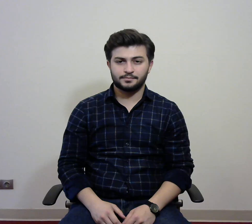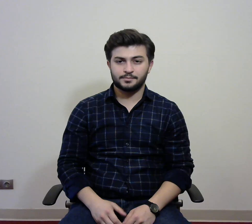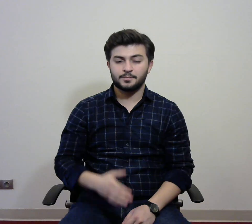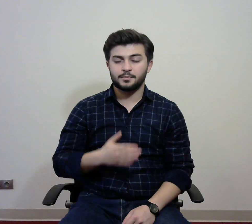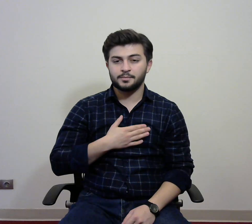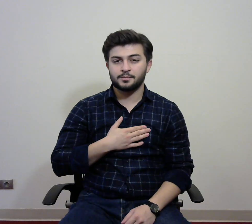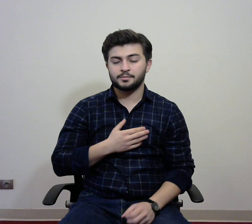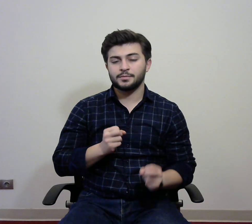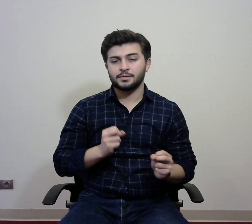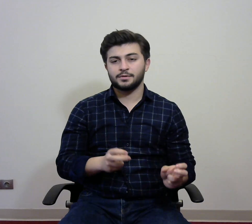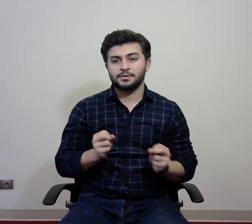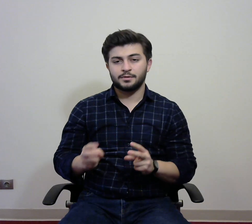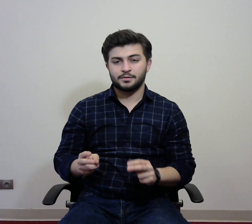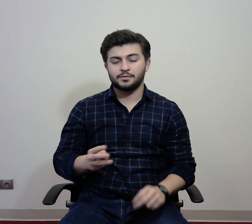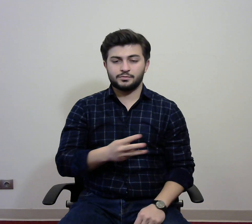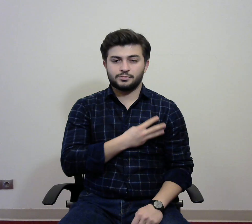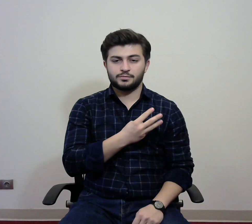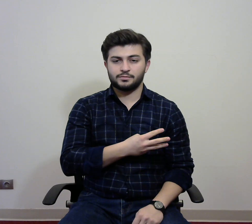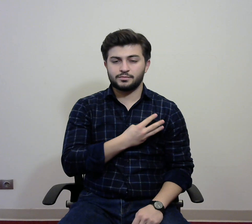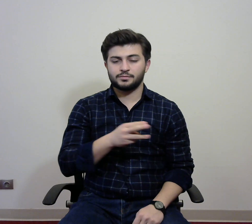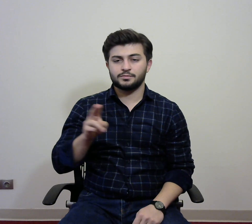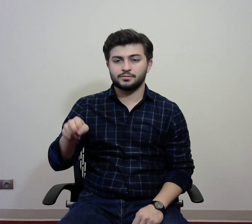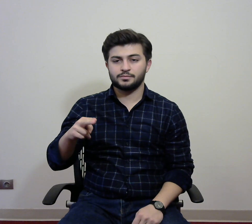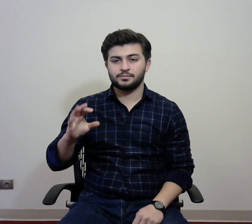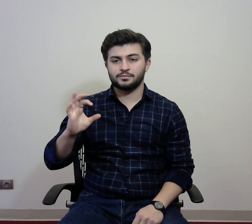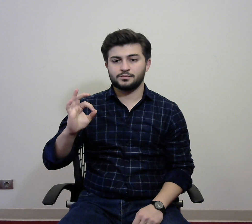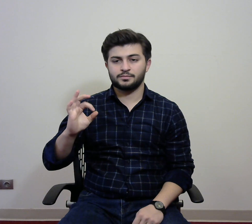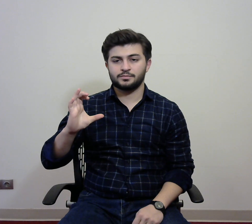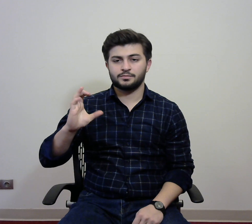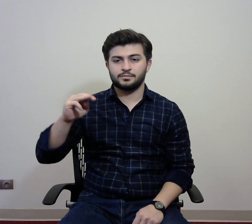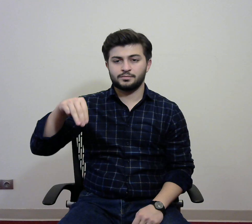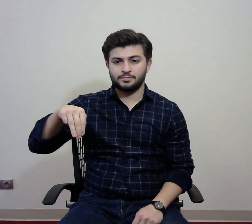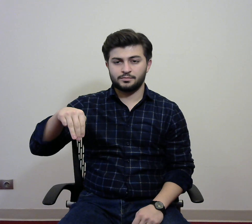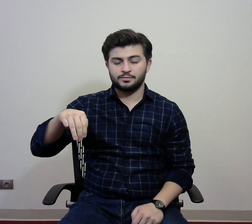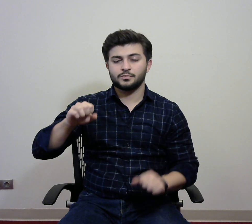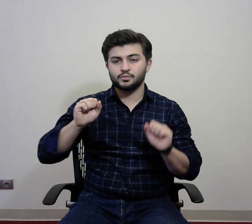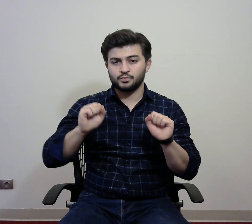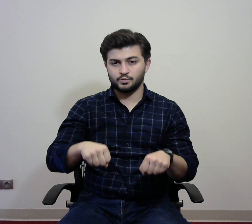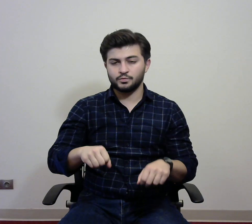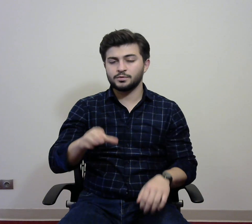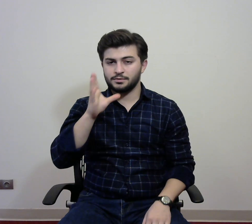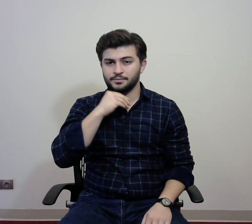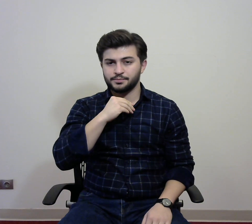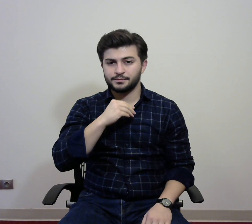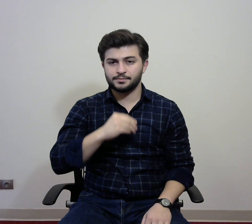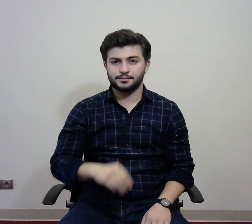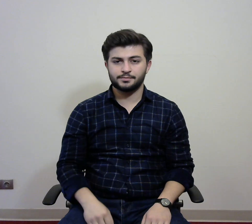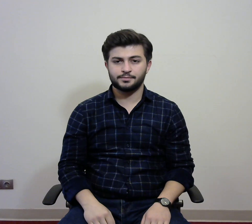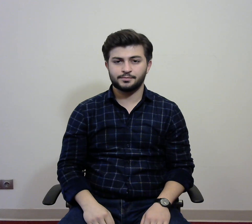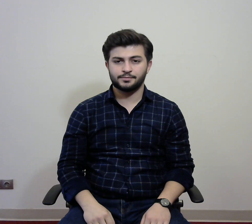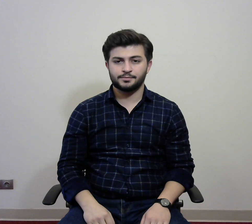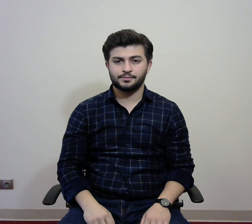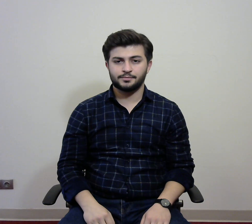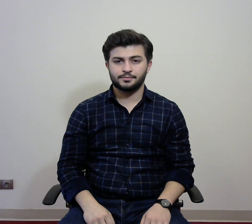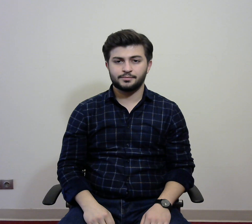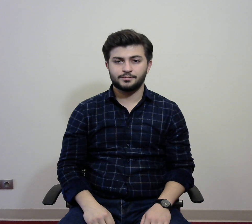Mən necə könüllü DOST ola bilərəm?